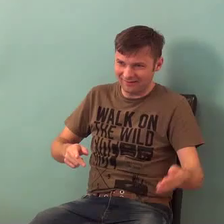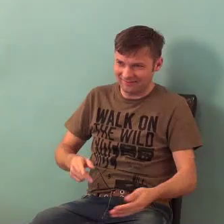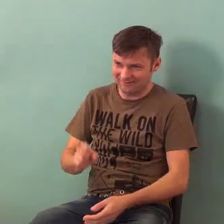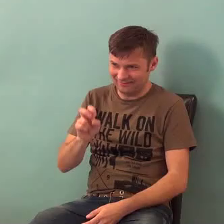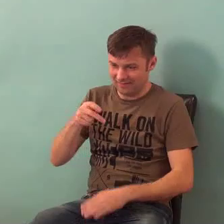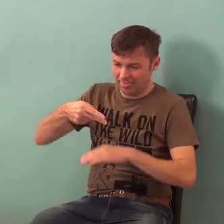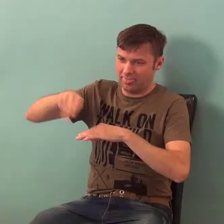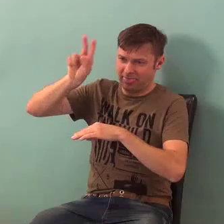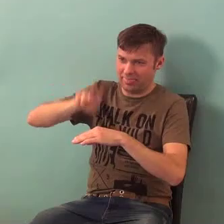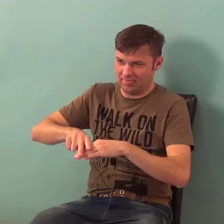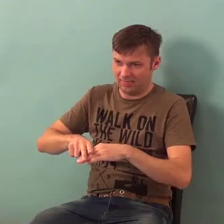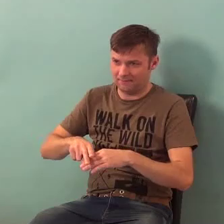Tak, upaść.